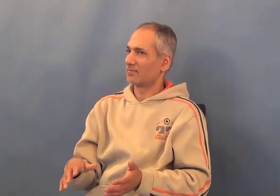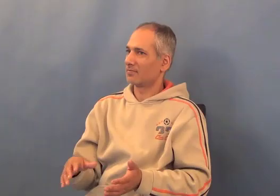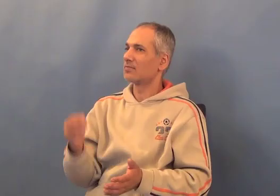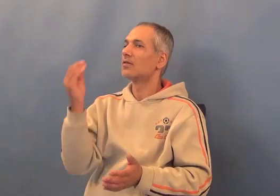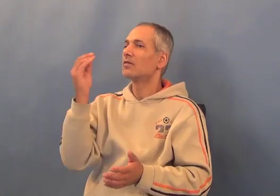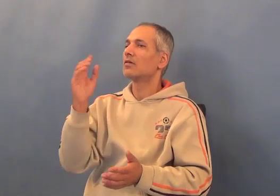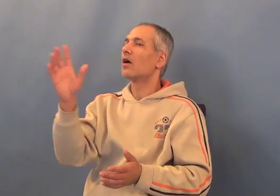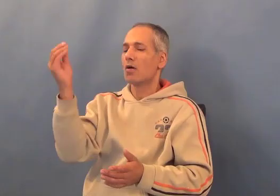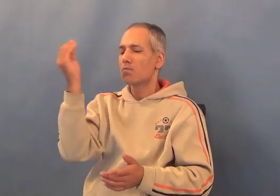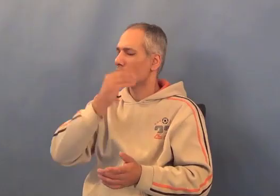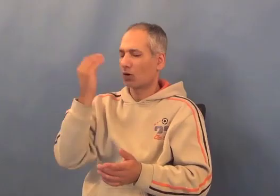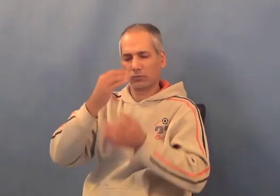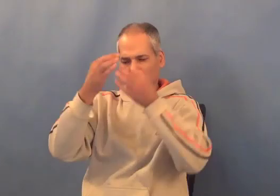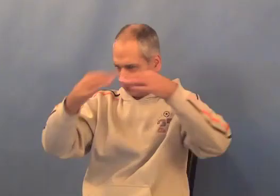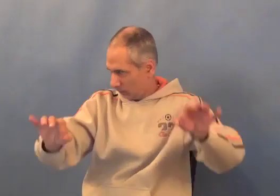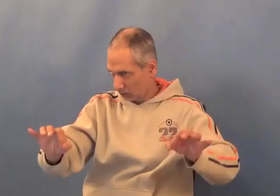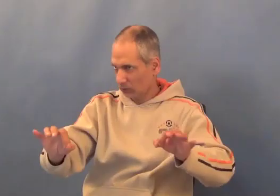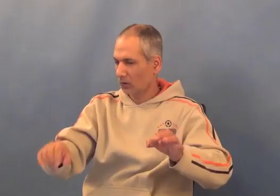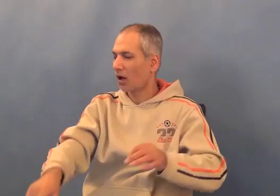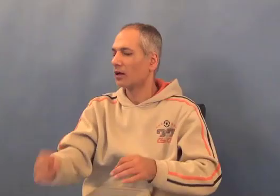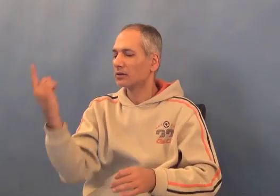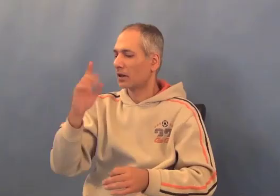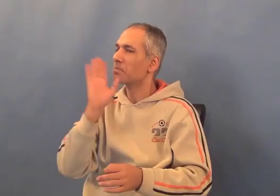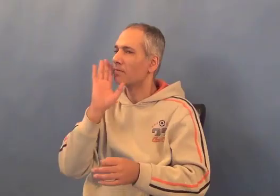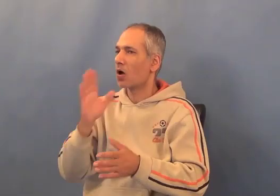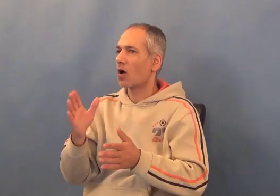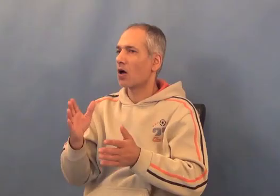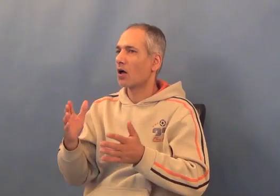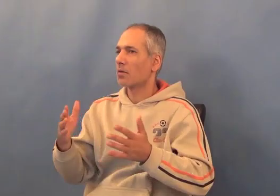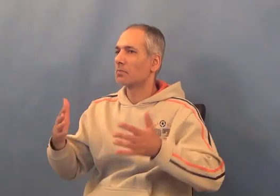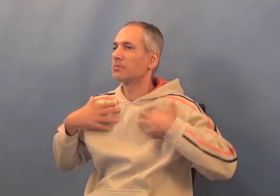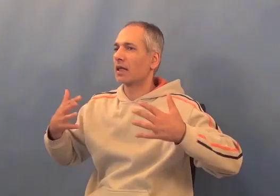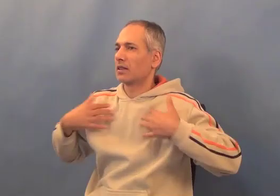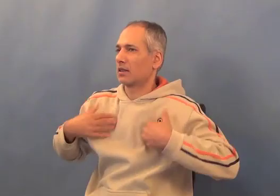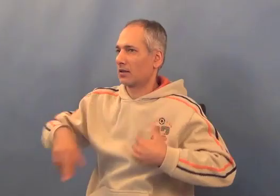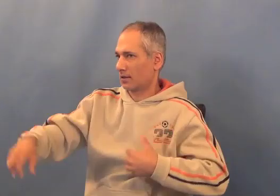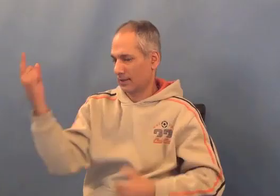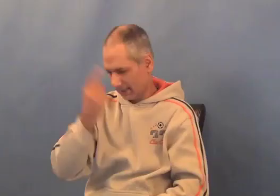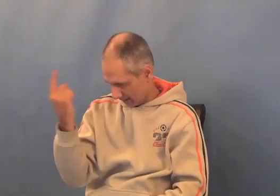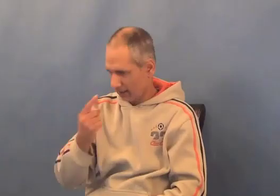Nad morzem wolno, zakaz dotyczy tylko osób spacerujących.